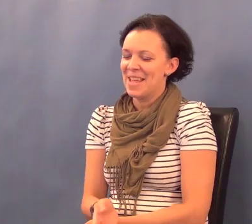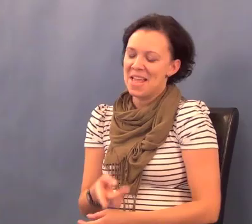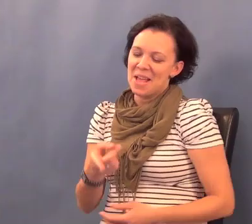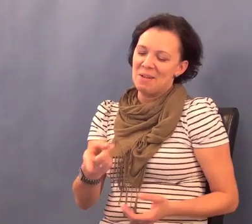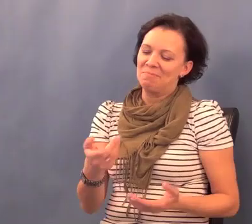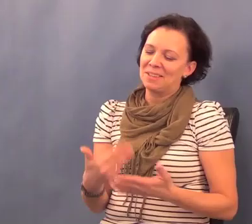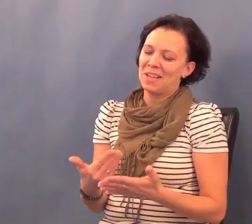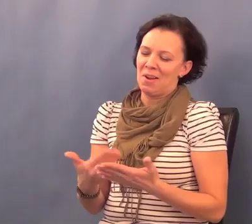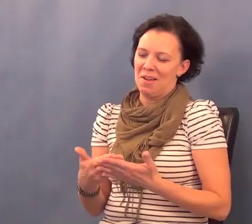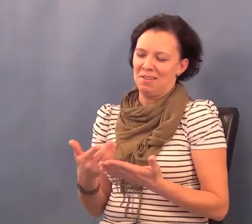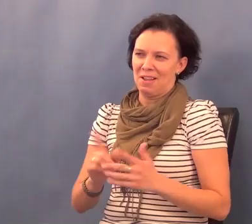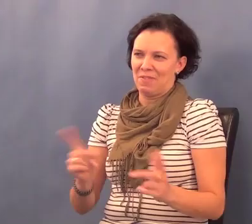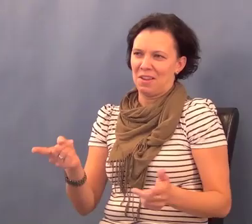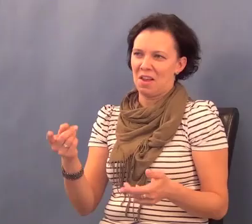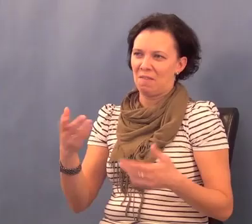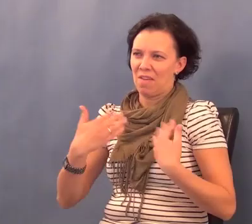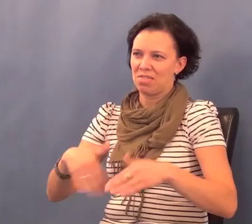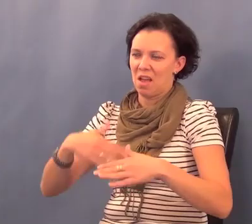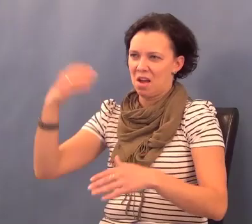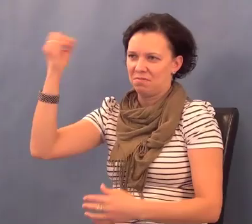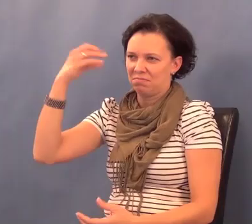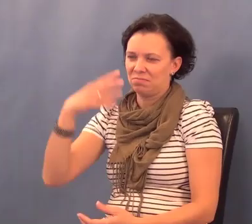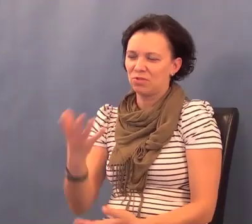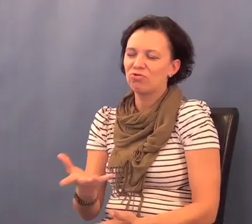Dlaczego nie wolno brać prysznica w wannie?